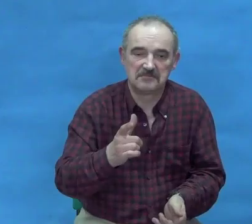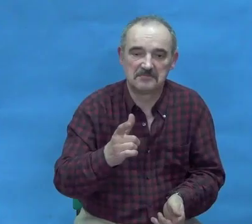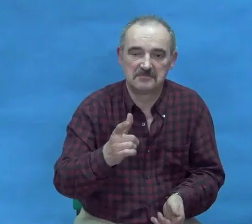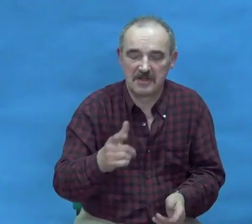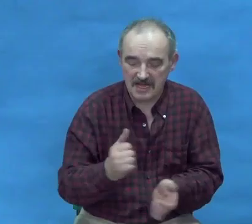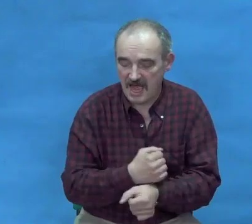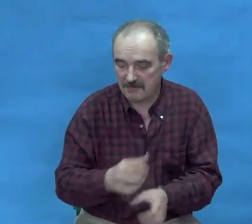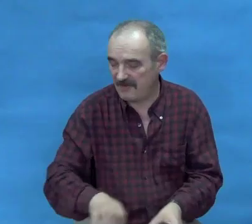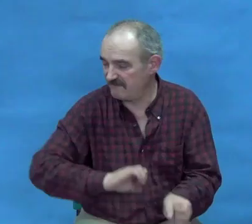Kamień usunął z drogi.